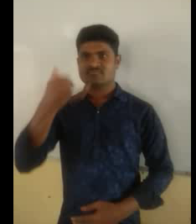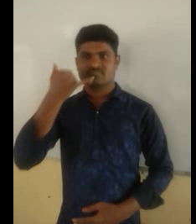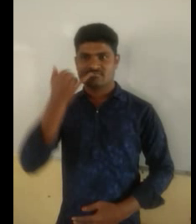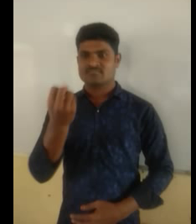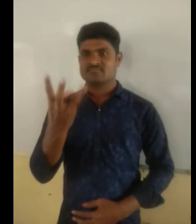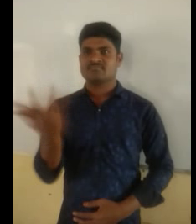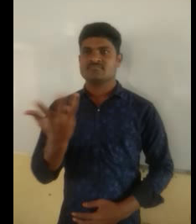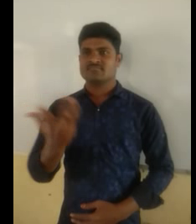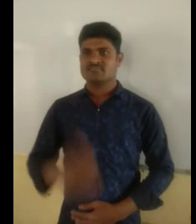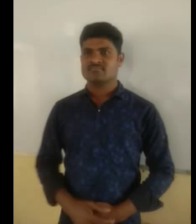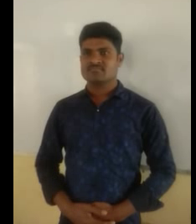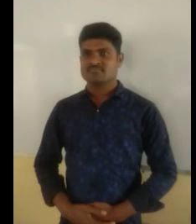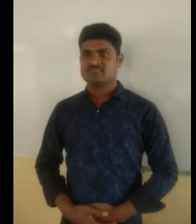what is your phone number